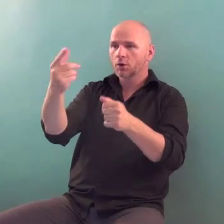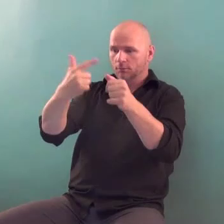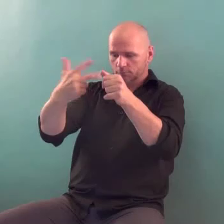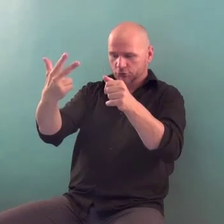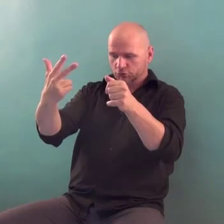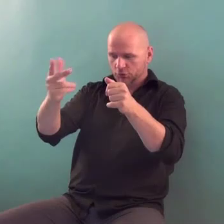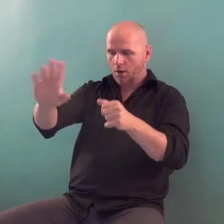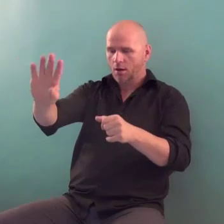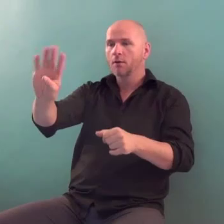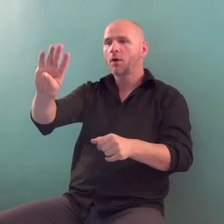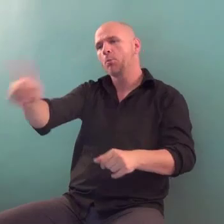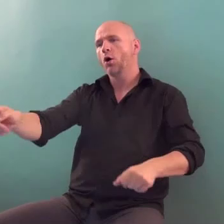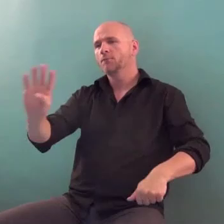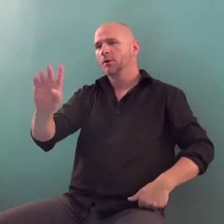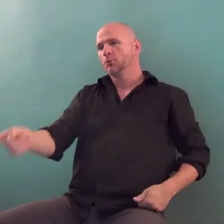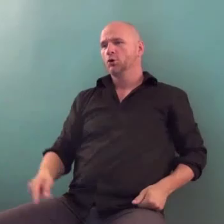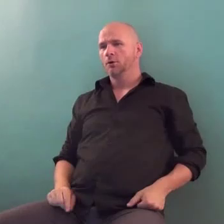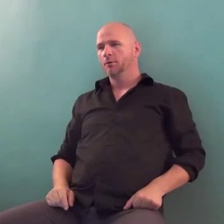Dwudziestego trzeciego, po czwartej.